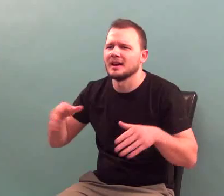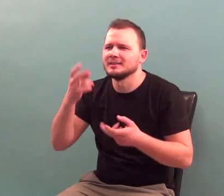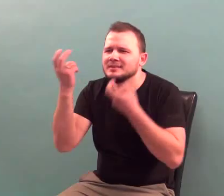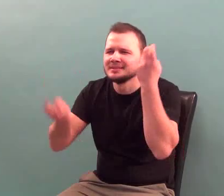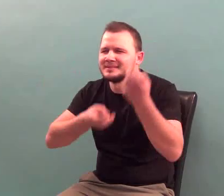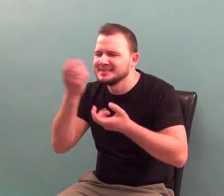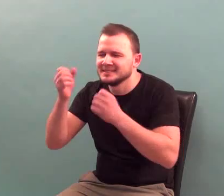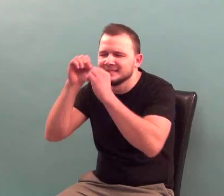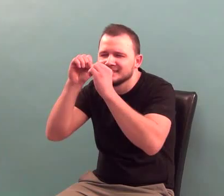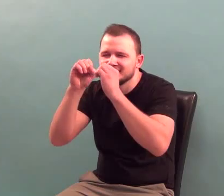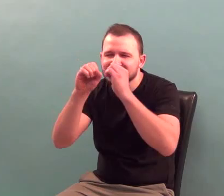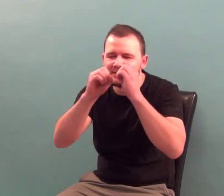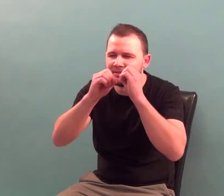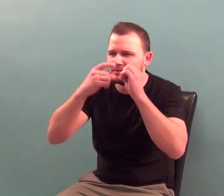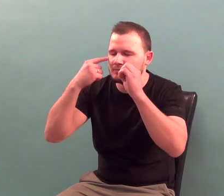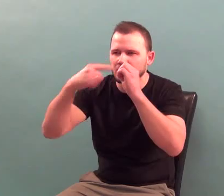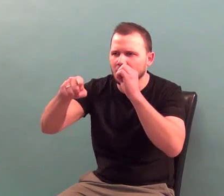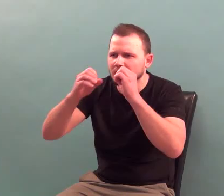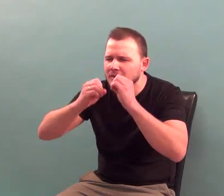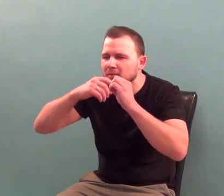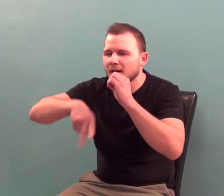Szuka, patrzy przez lornetkę i nagle spostrzega...